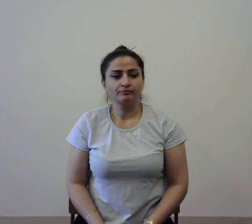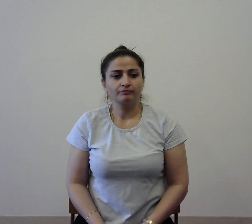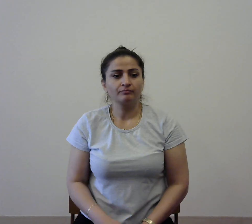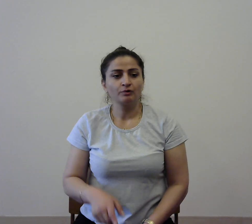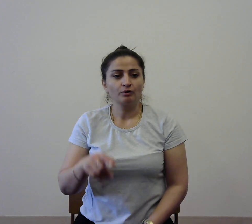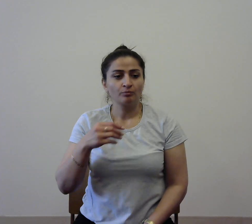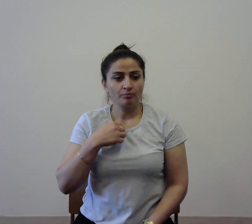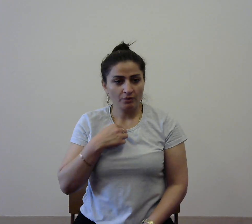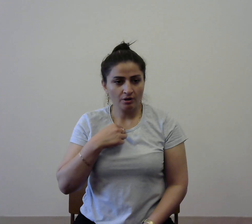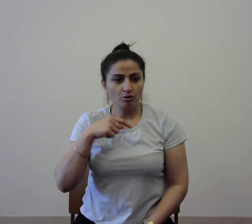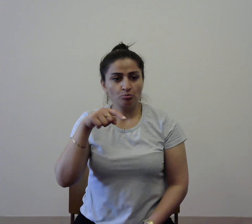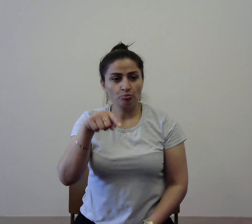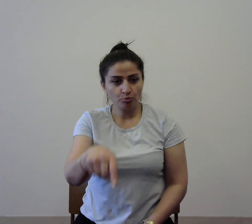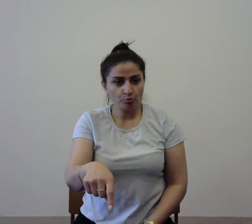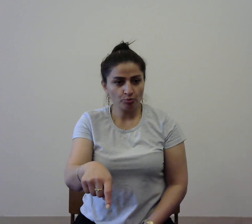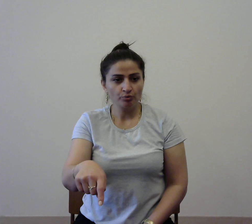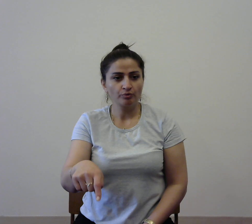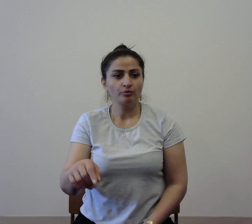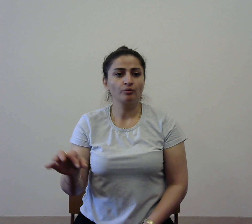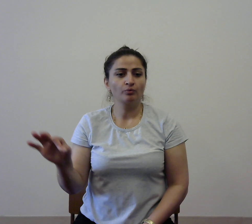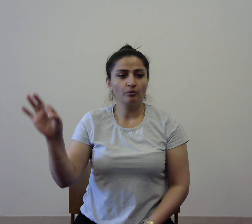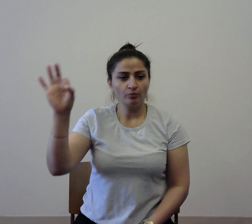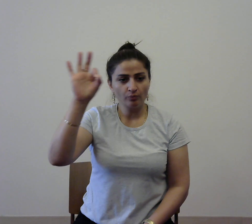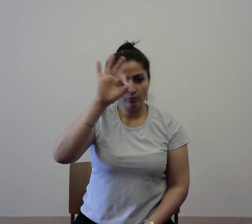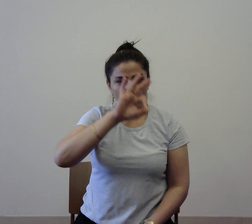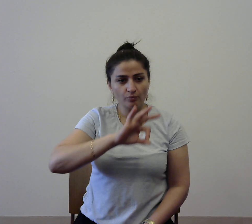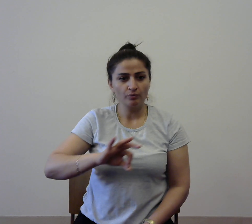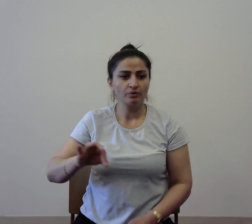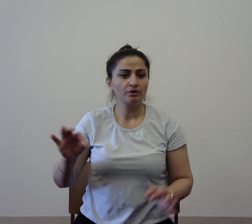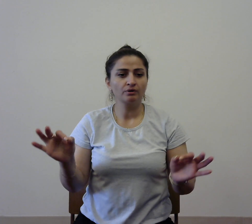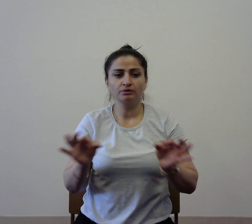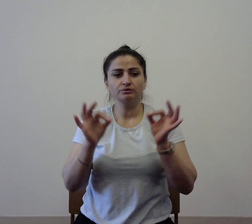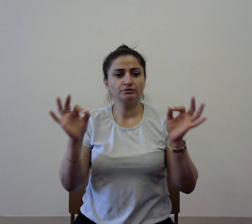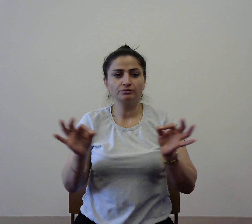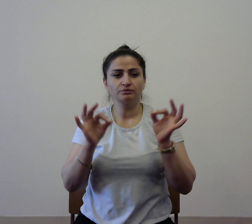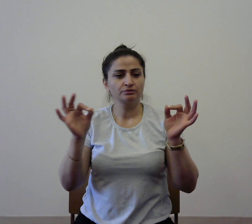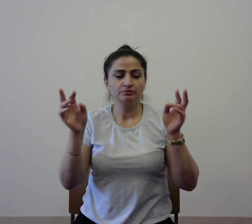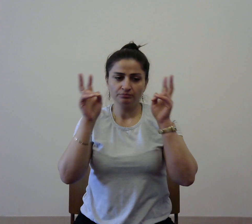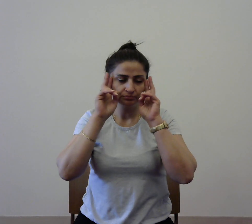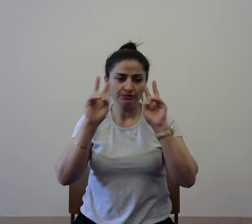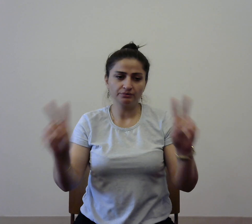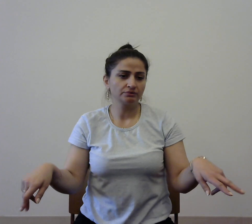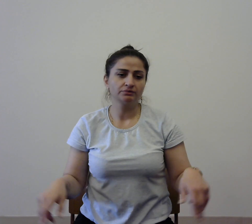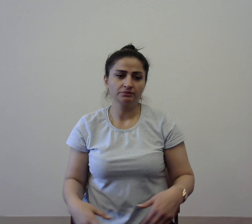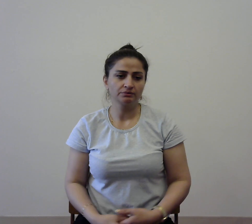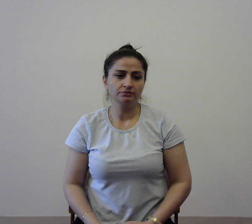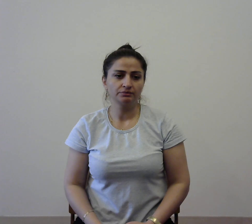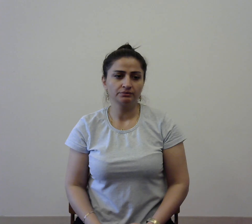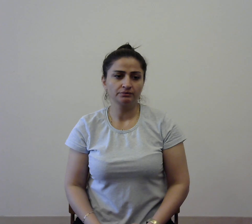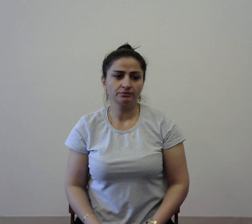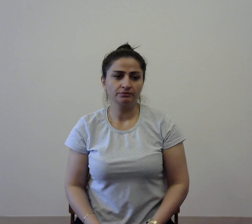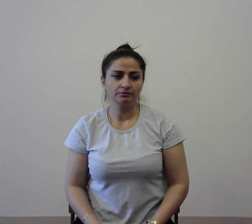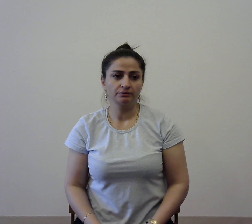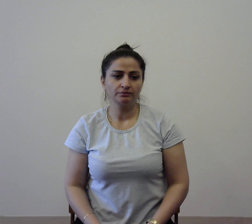Mən bu barədə heç nə bilmirəm